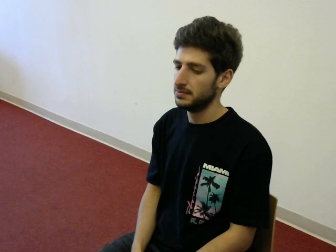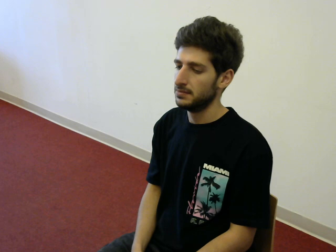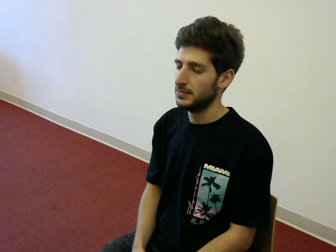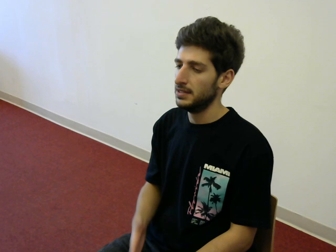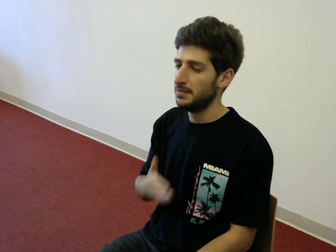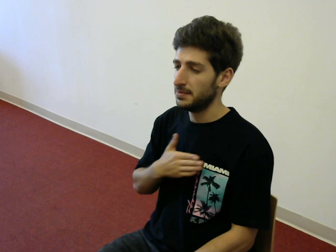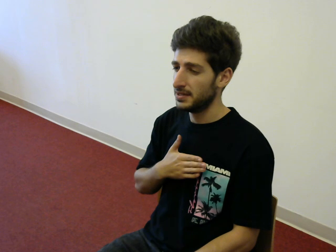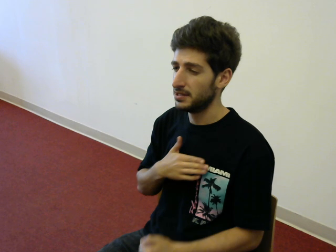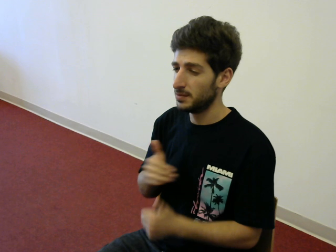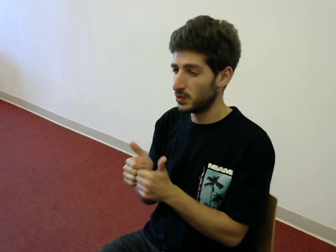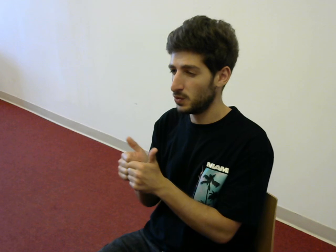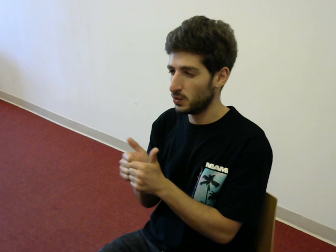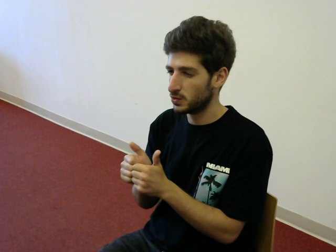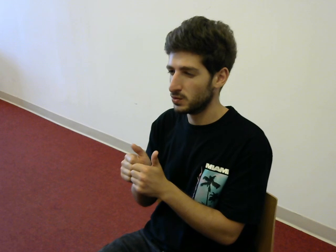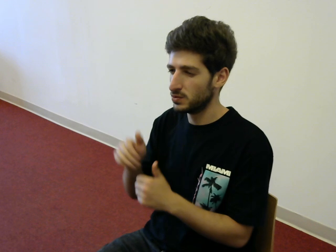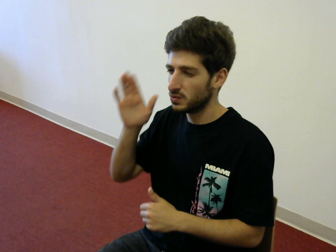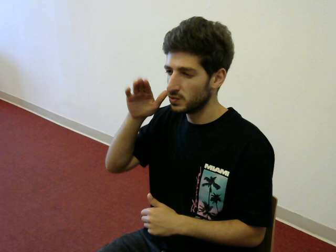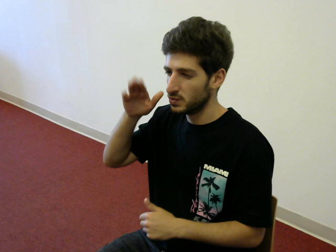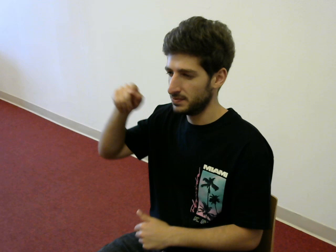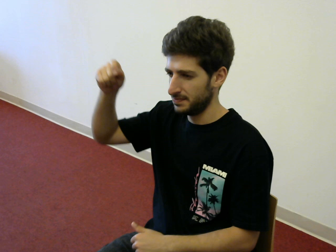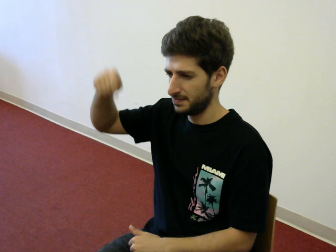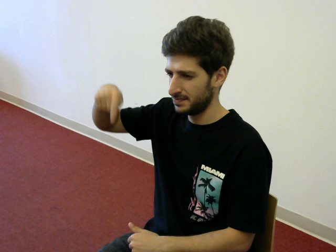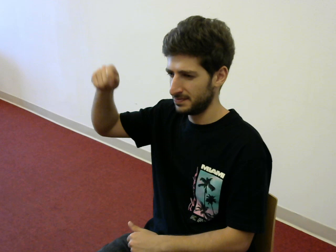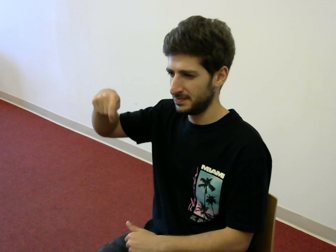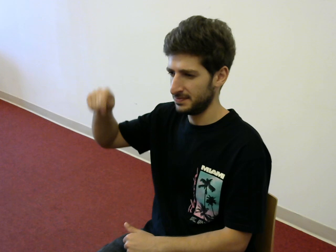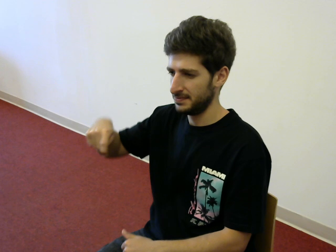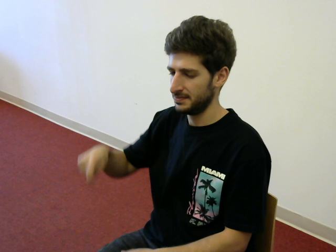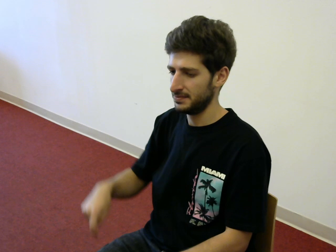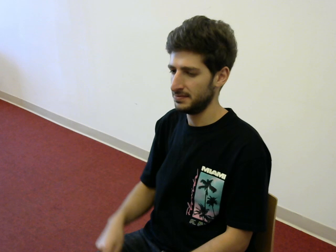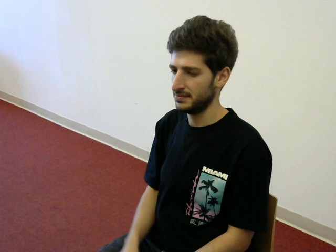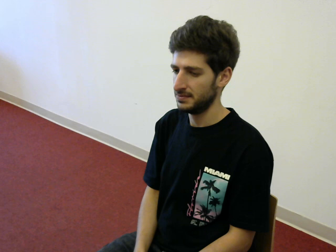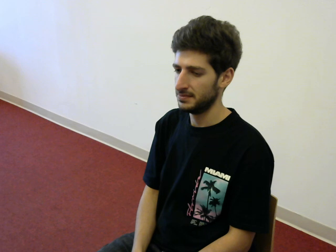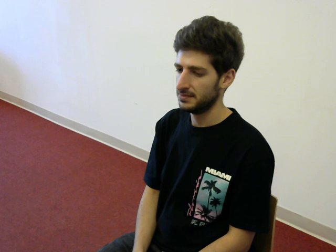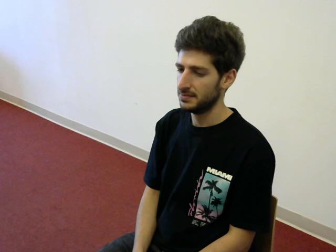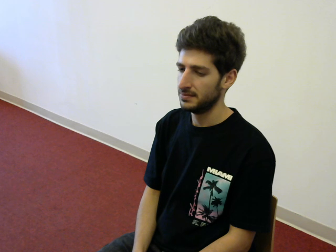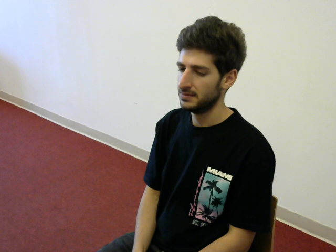Bizə qonşudan su damır